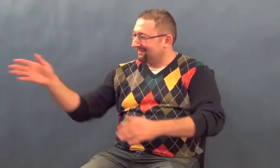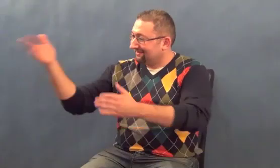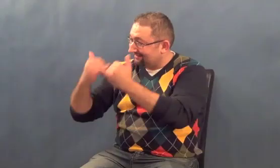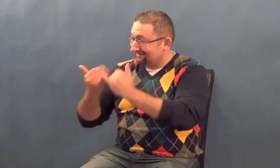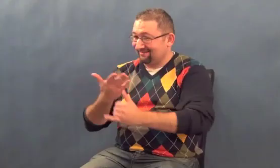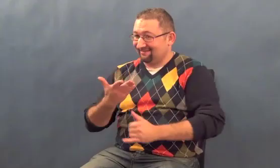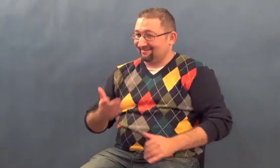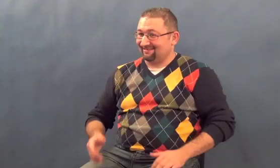Jeżeli...